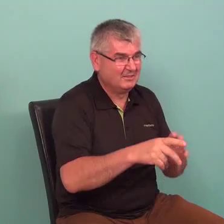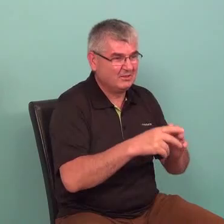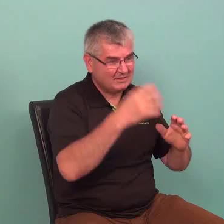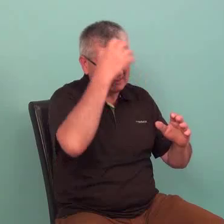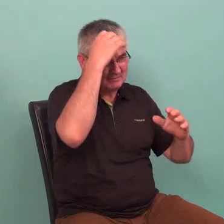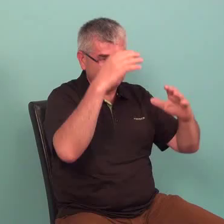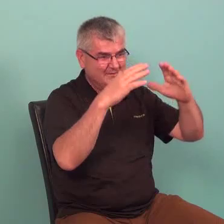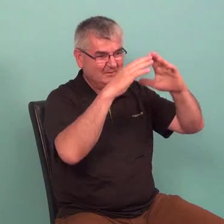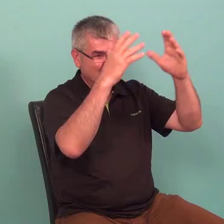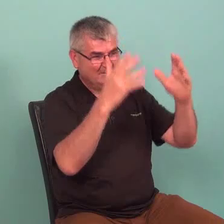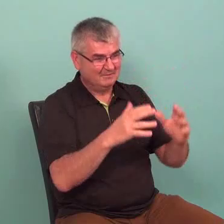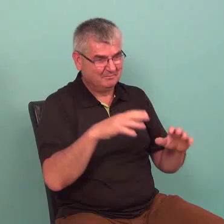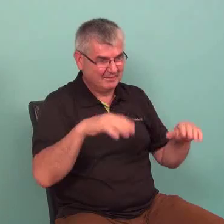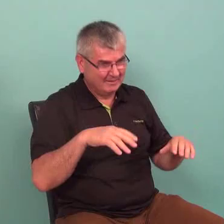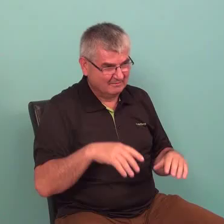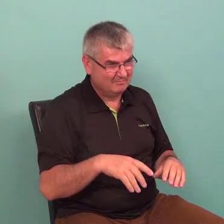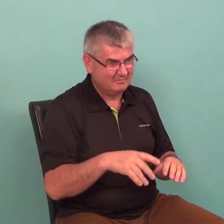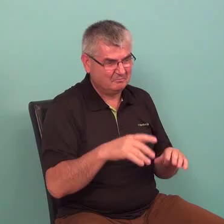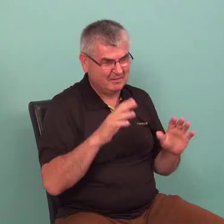Ptak siedzi w klatce.